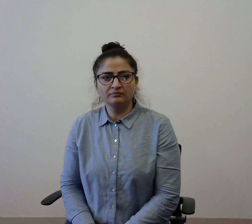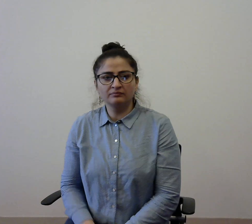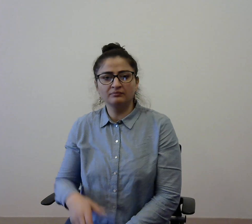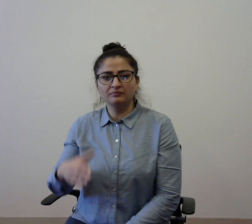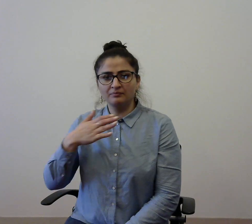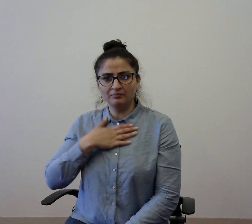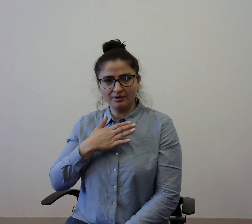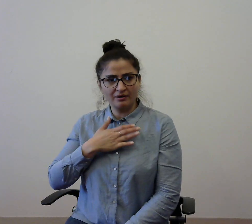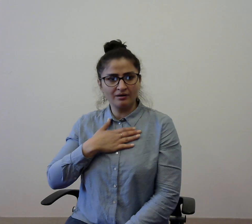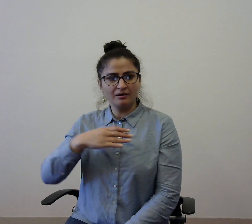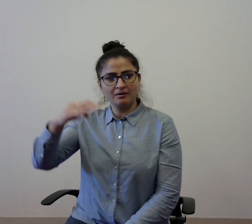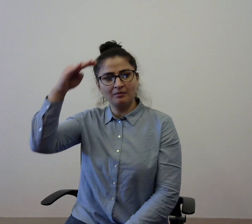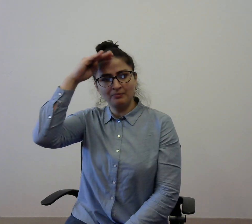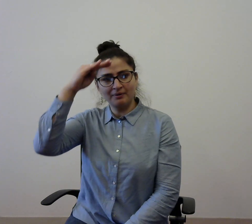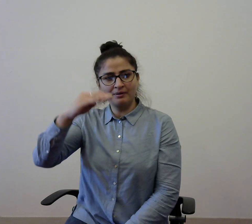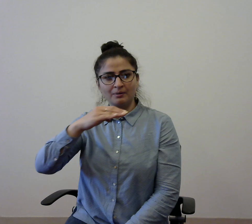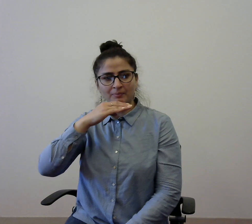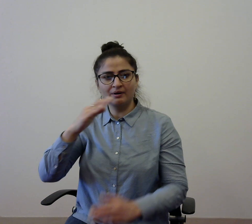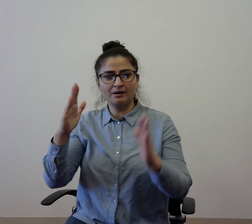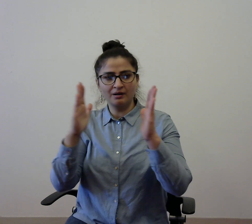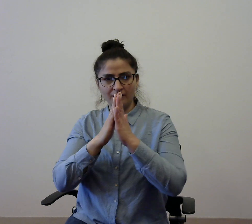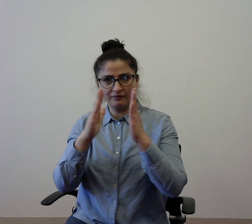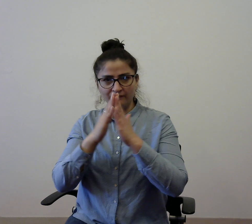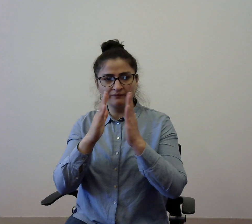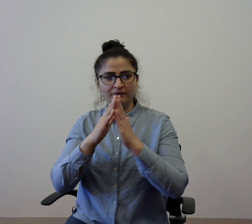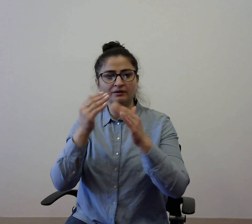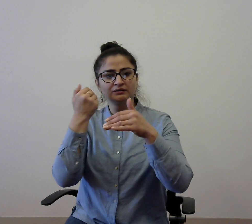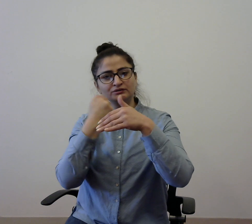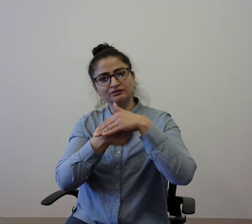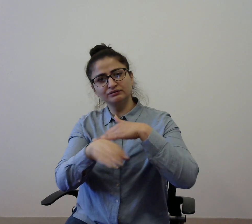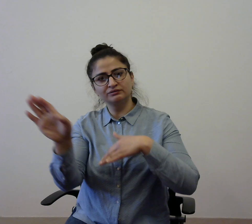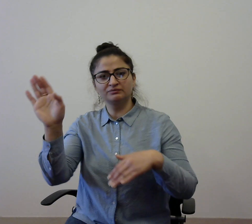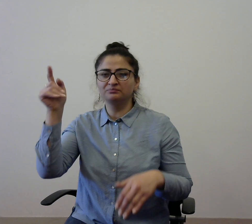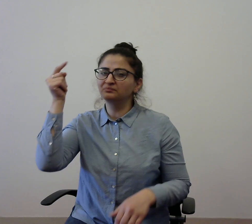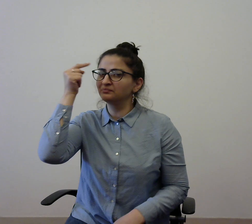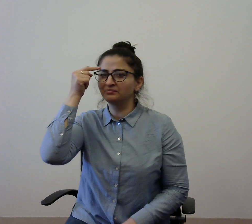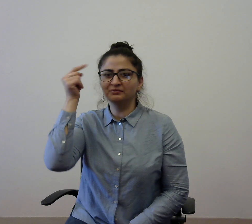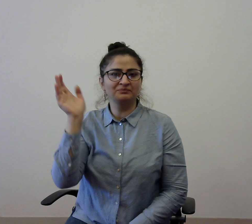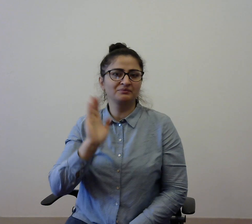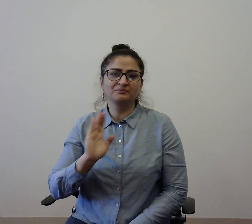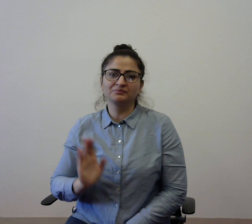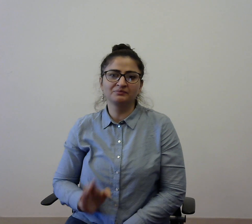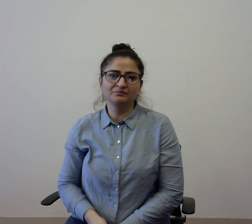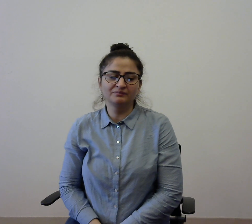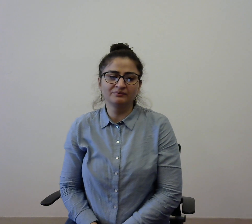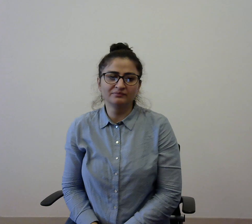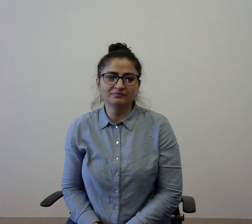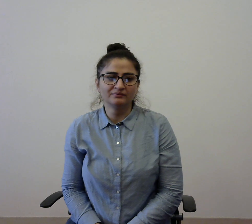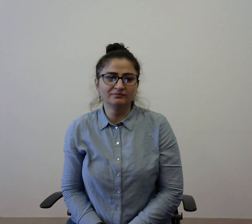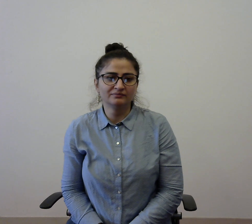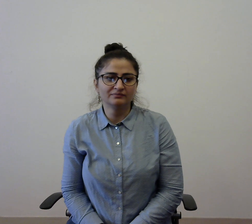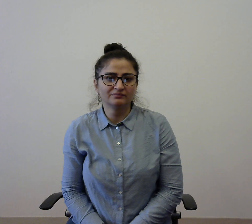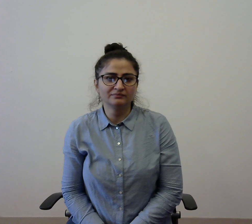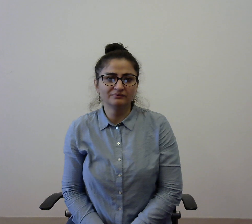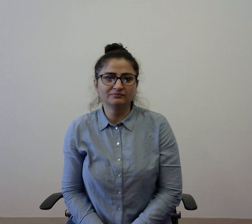Mənim atam evdən çıxa bilmir